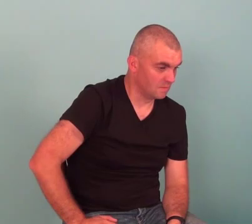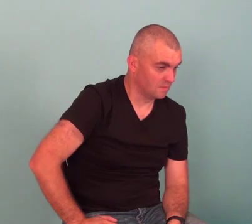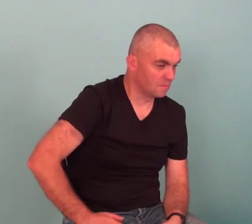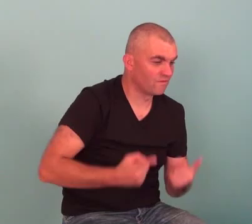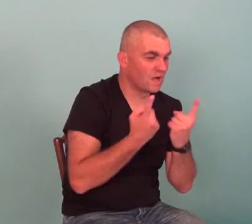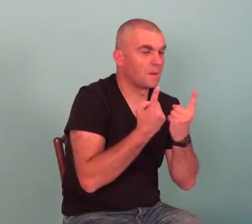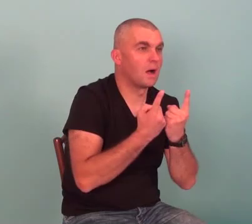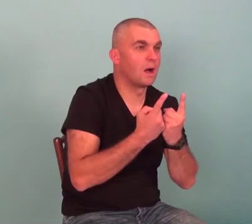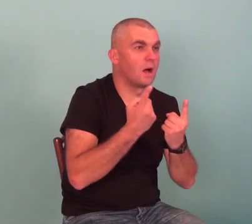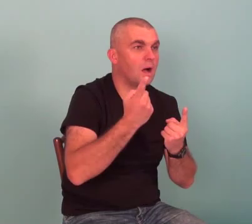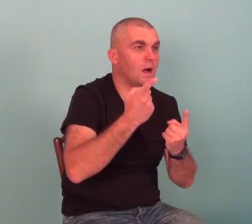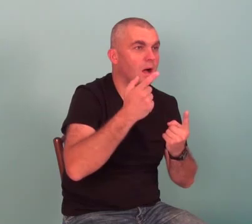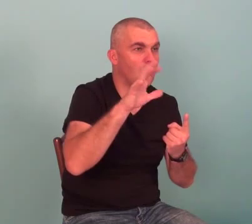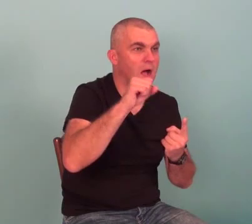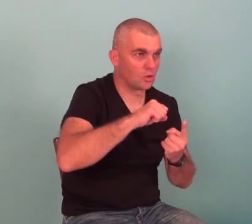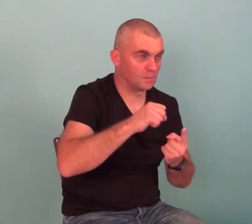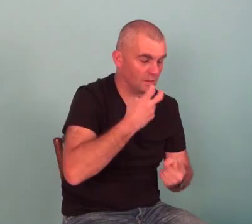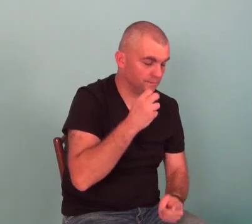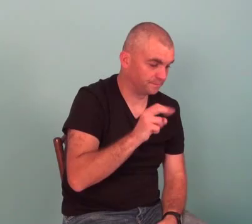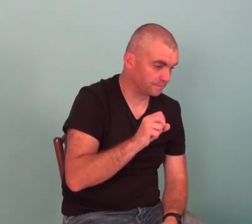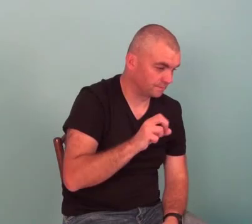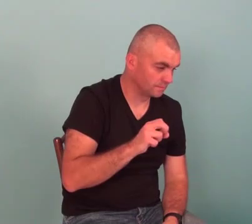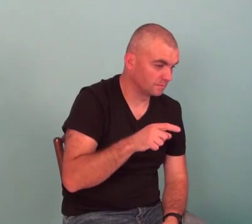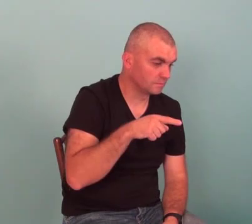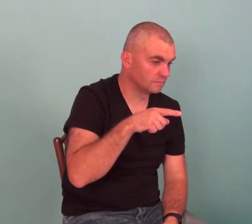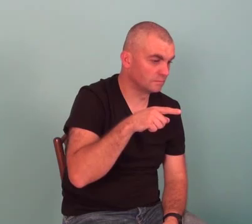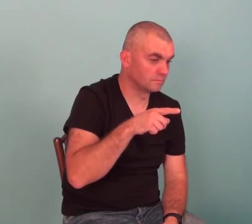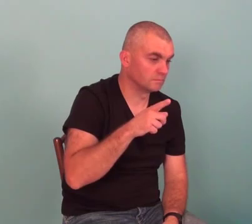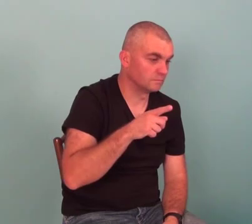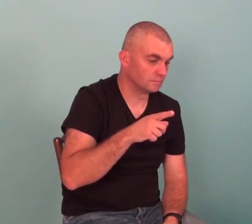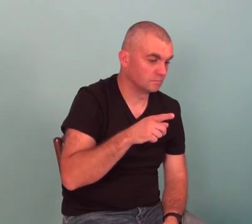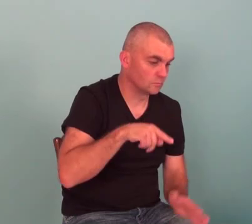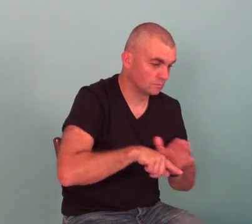Fabryka... tak elektrownia atomowa, tak, trzeba uciekać.